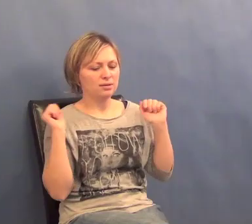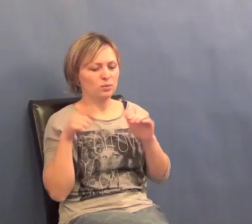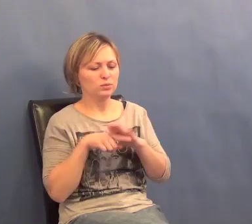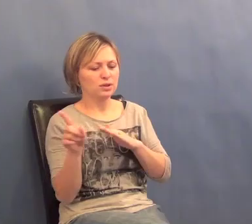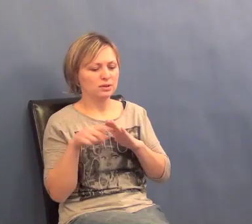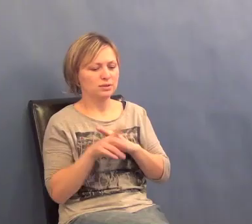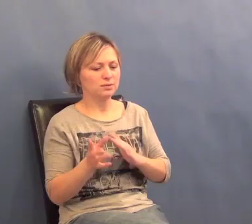Uciec.